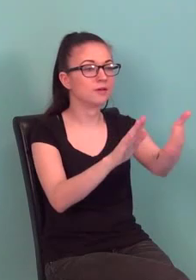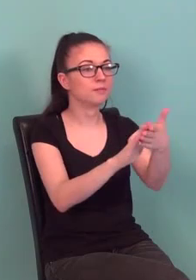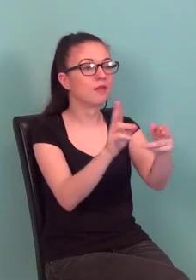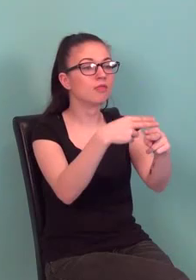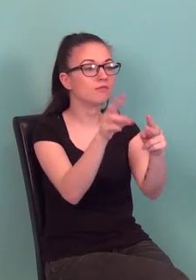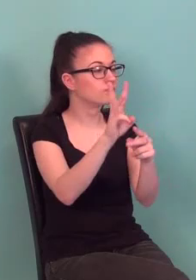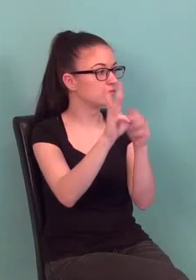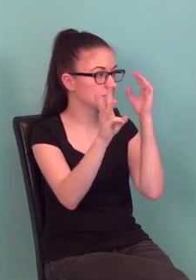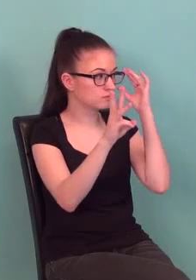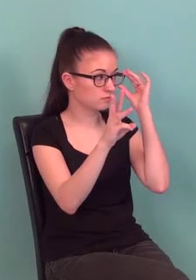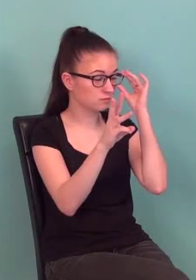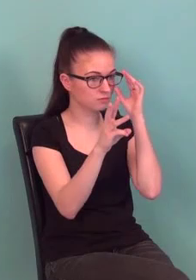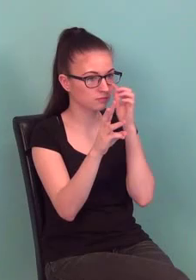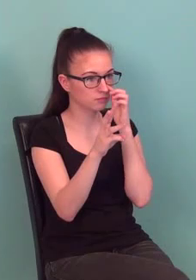Przepraszam, kiedy we wtorek?